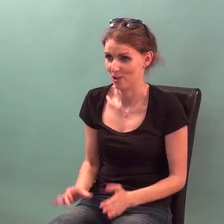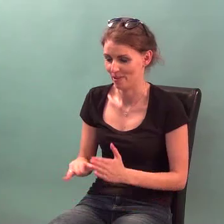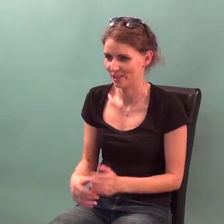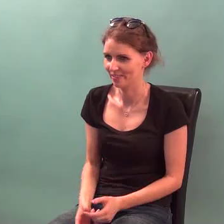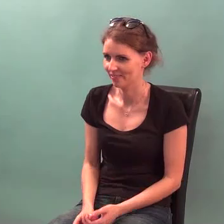Miasto.